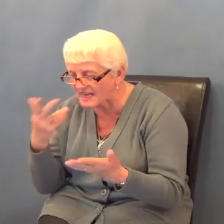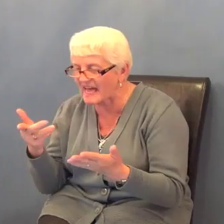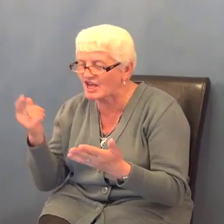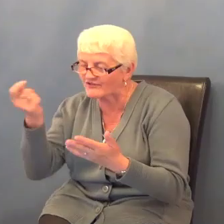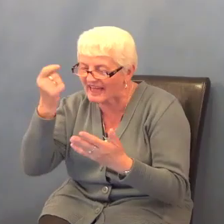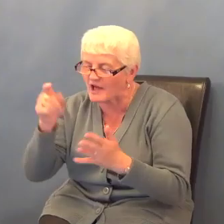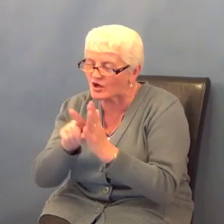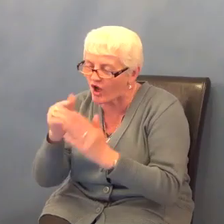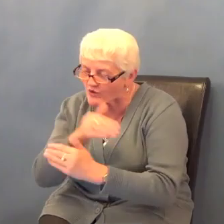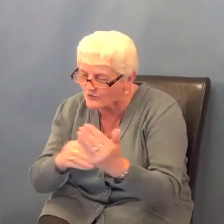Wyjazd w góry.